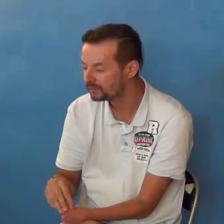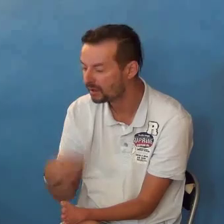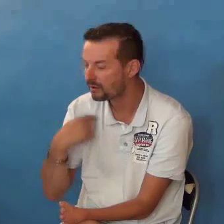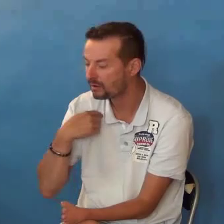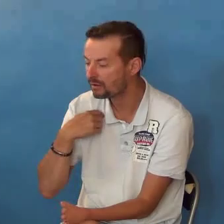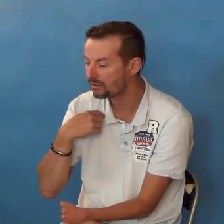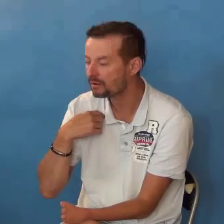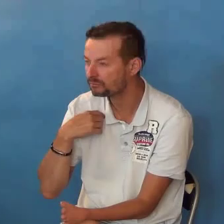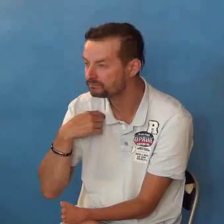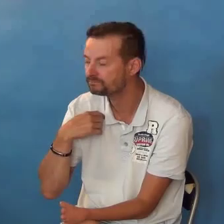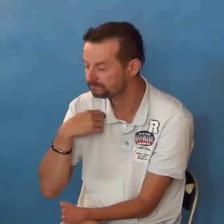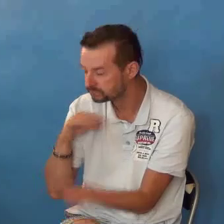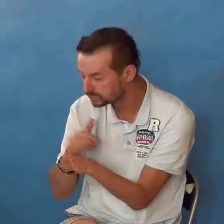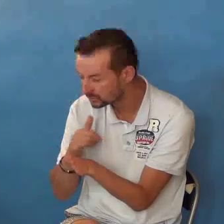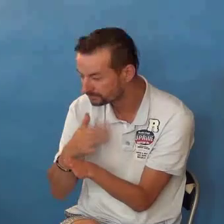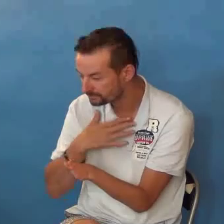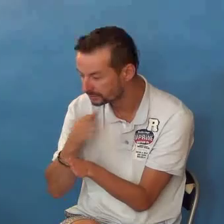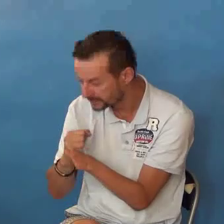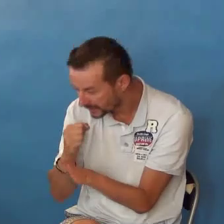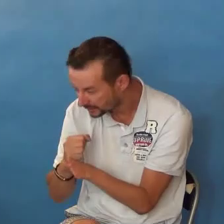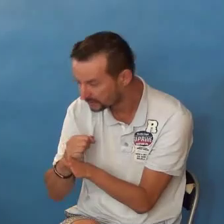Ja w piątek mam pracę.